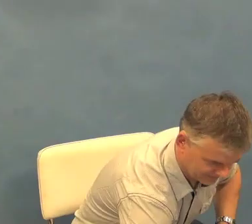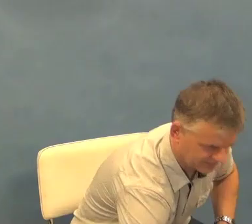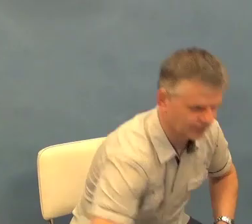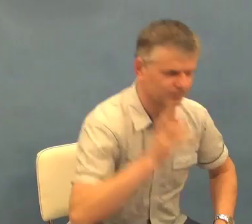Rozumiem.